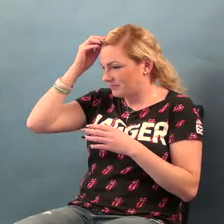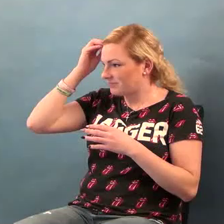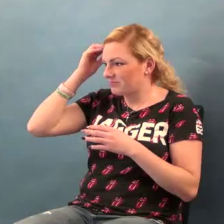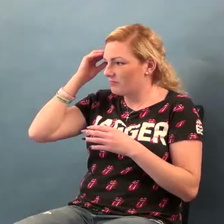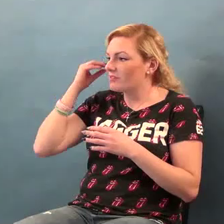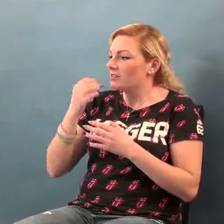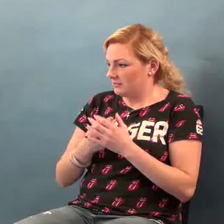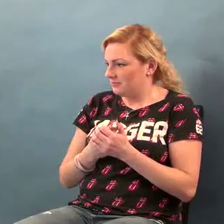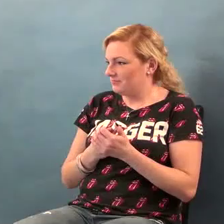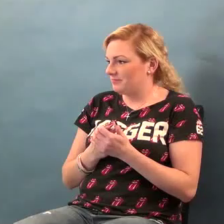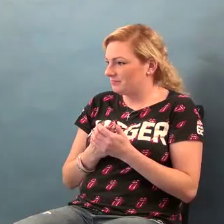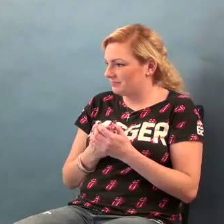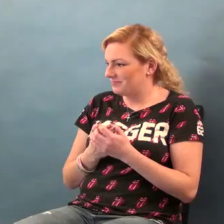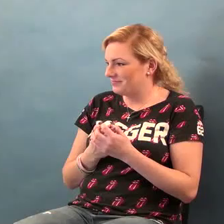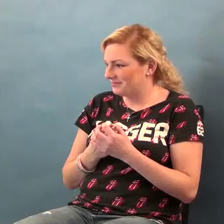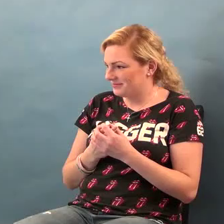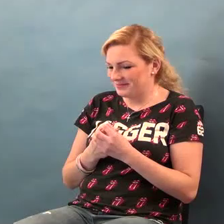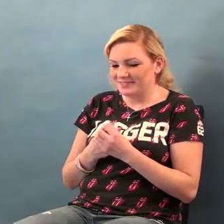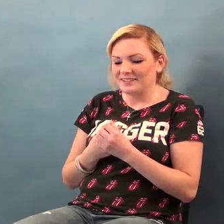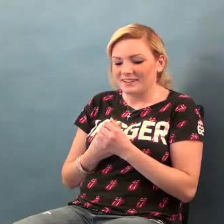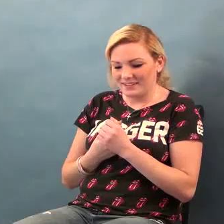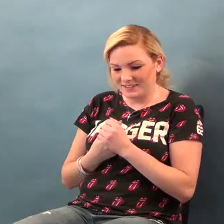Mam trzydniową wycieczkę do Olsztyna.